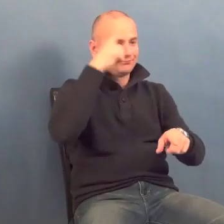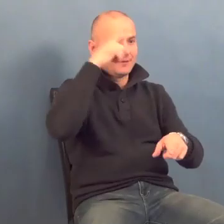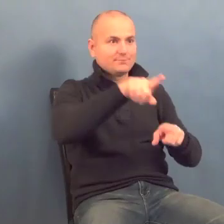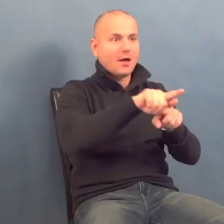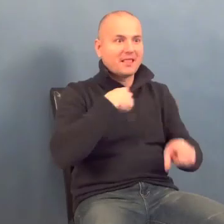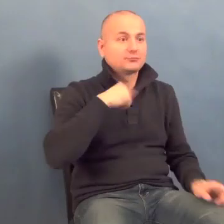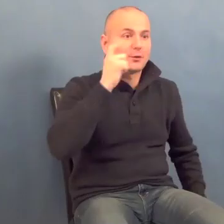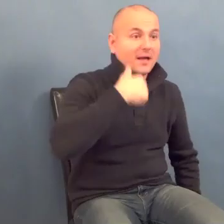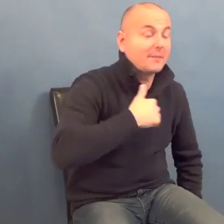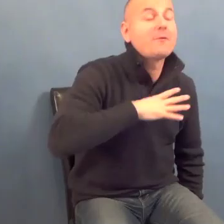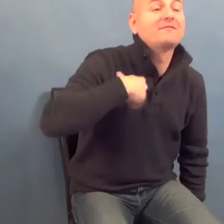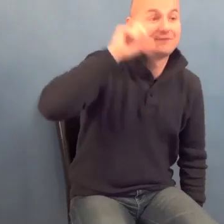Wiem to, też miałem taki przypadek.